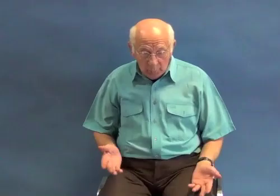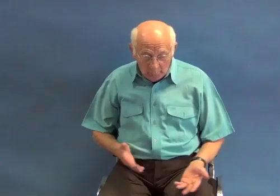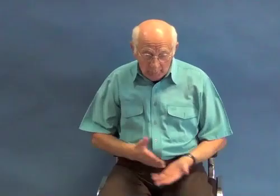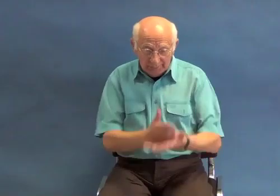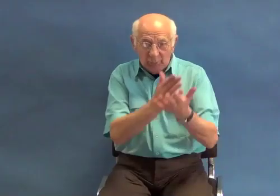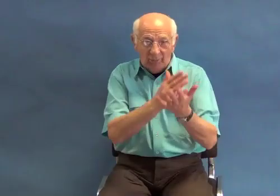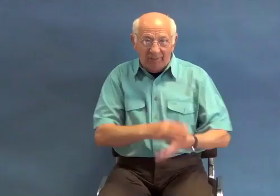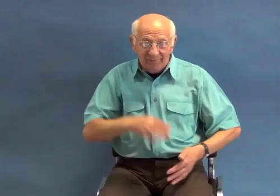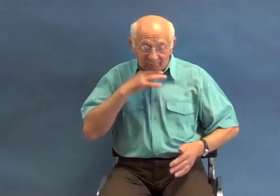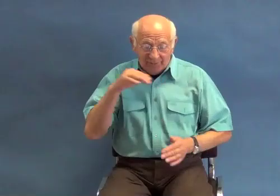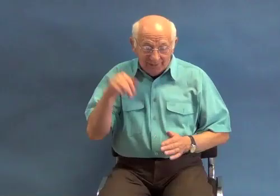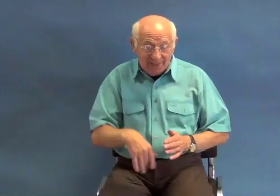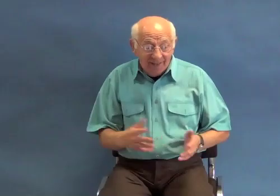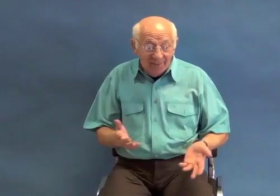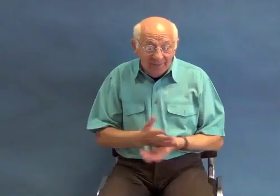Ratować kogoś, który wpadł do wody.